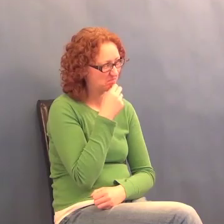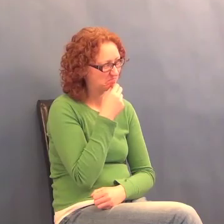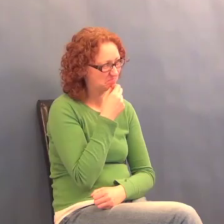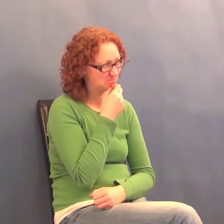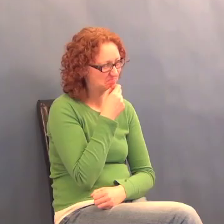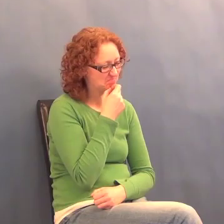Ja nie wiem.